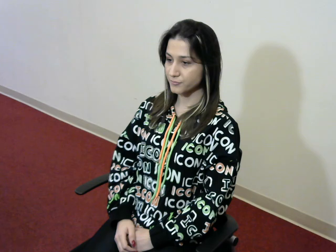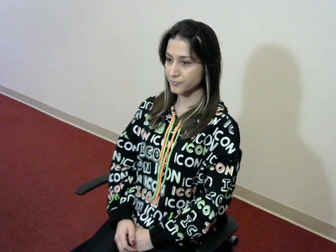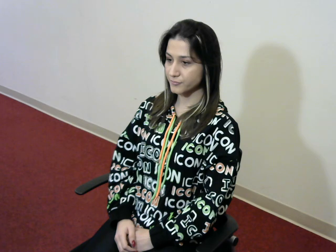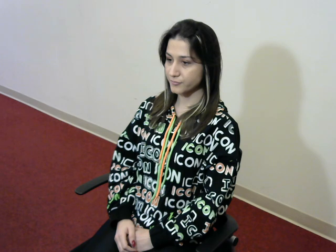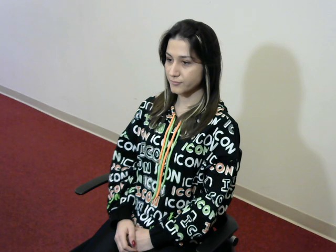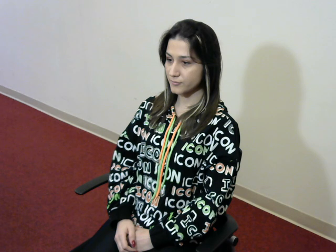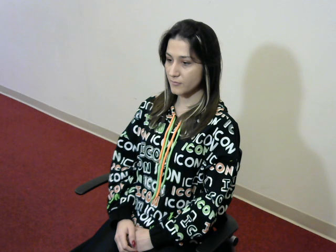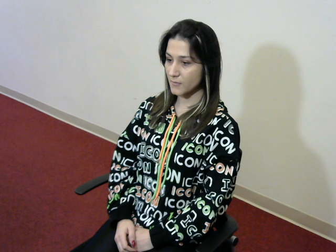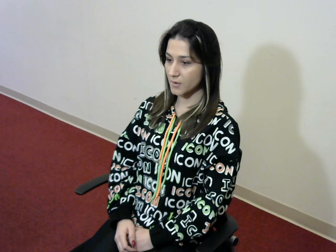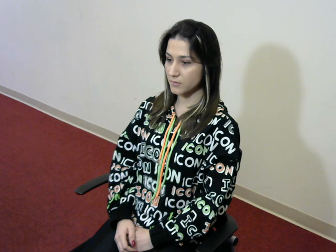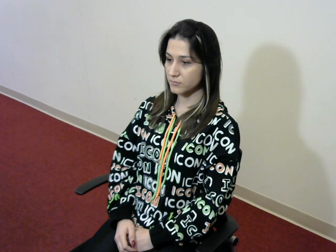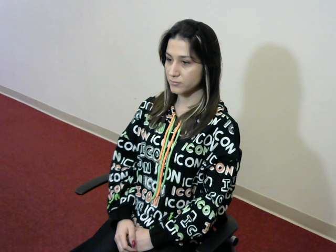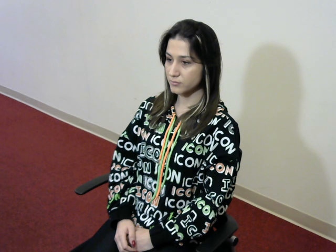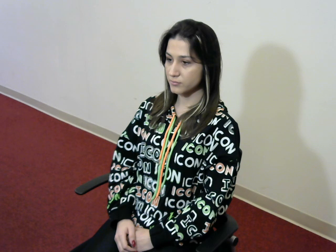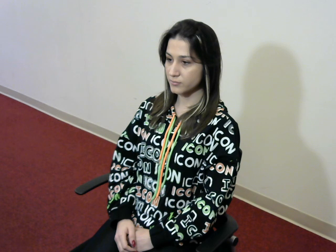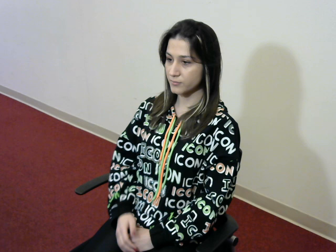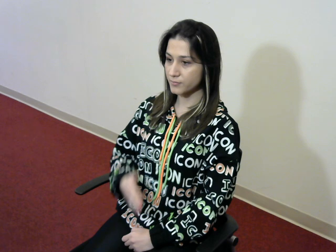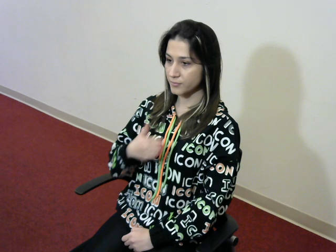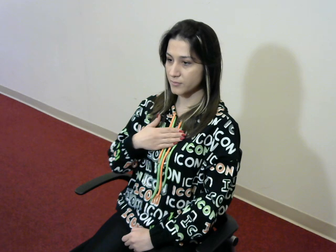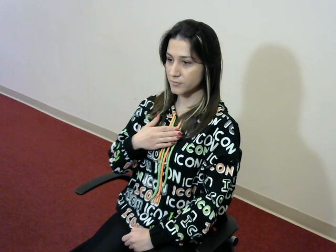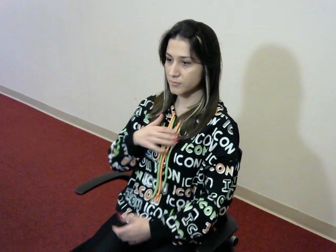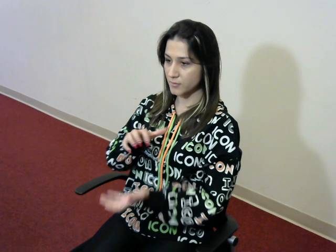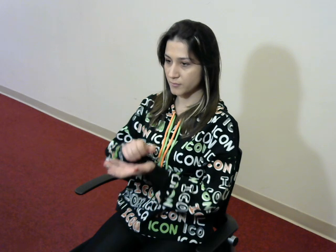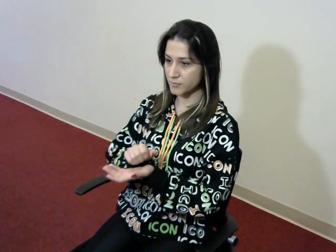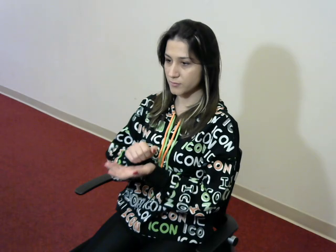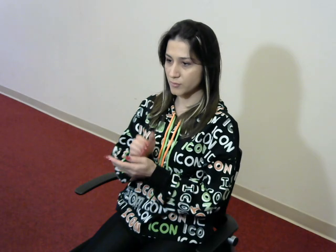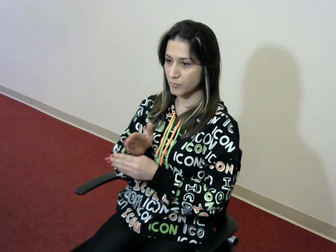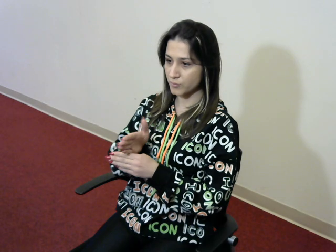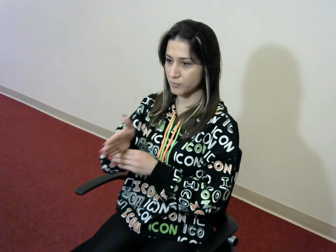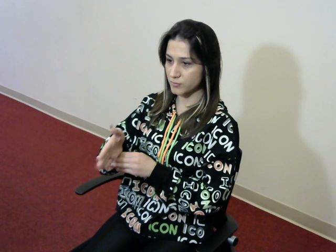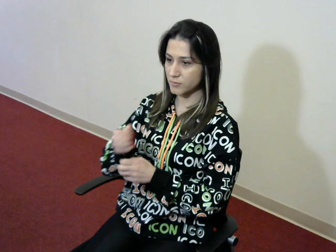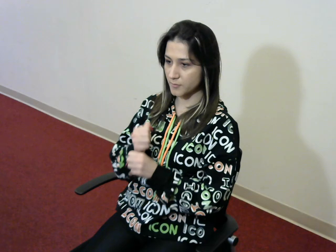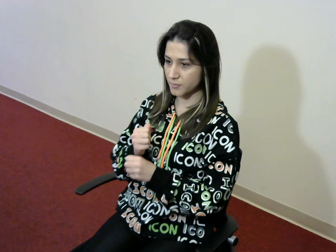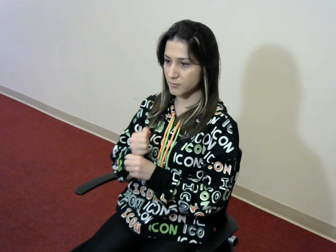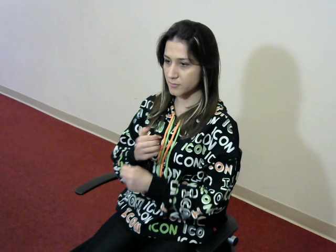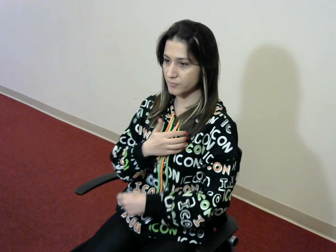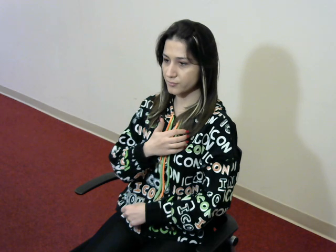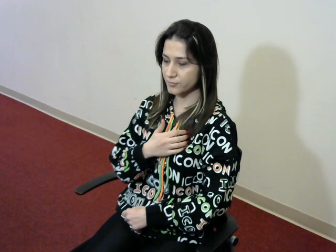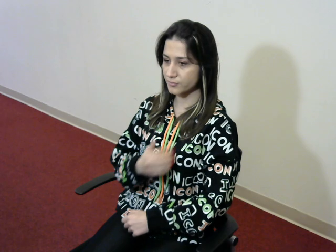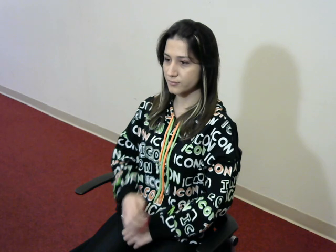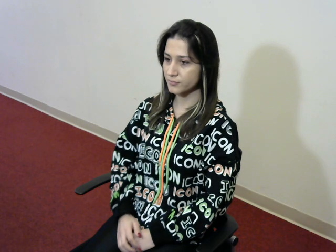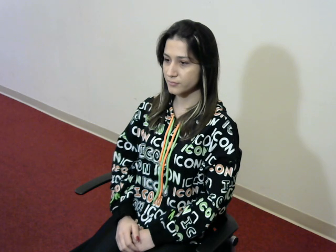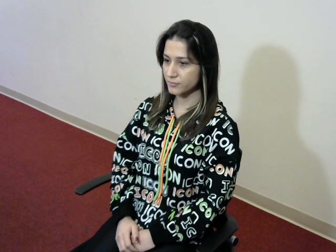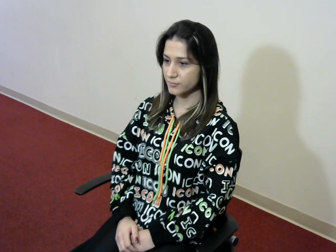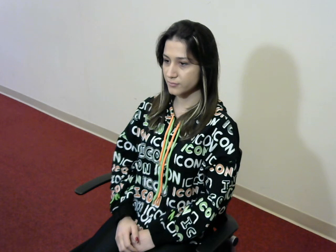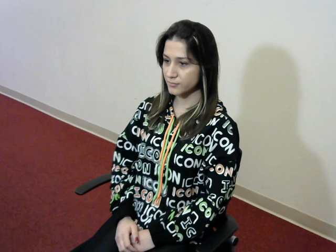Mən məşğulluğa müraciət etmək istəyirəm